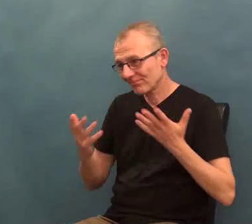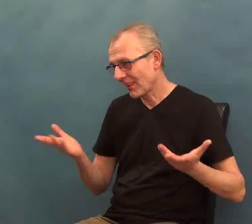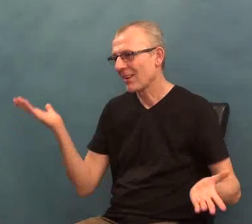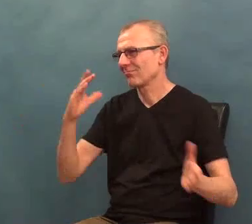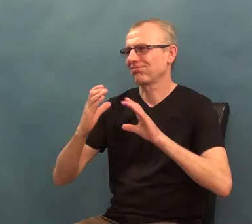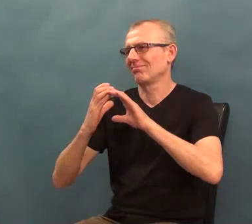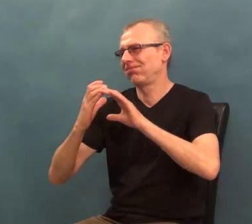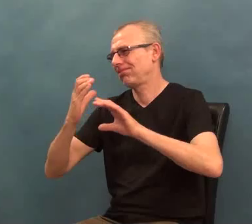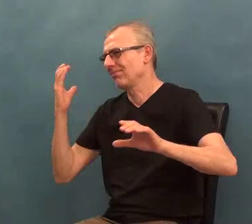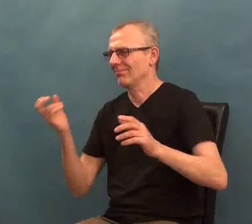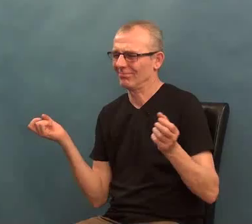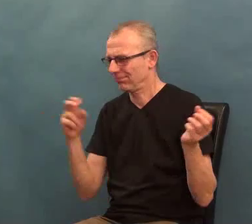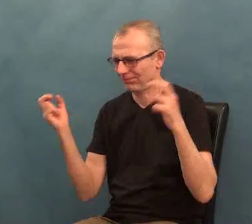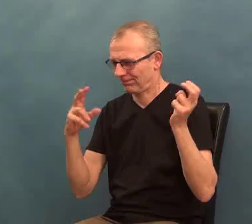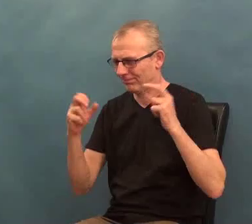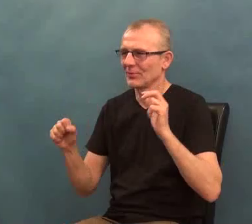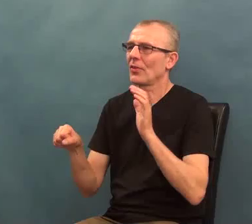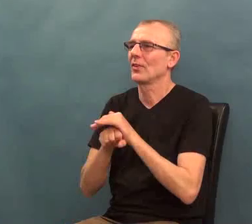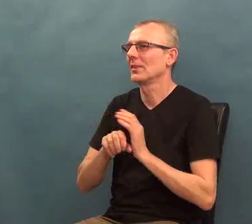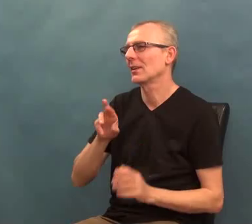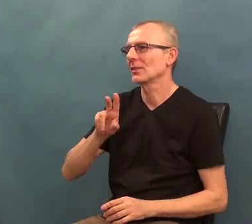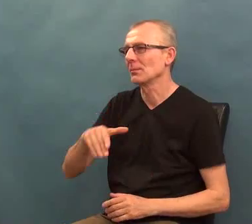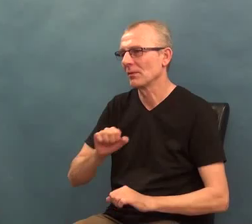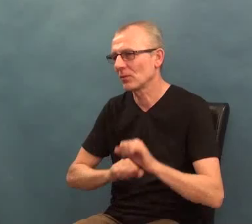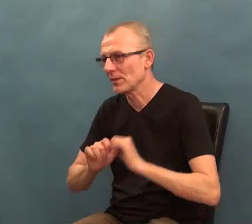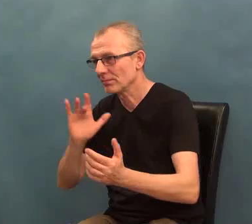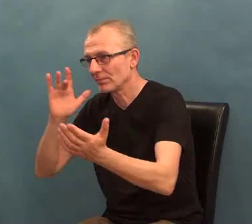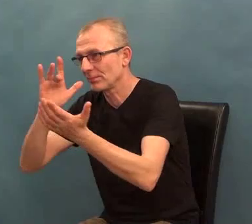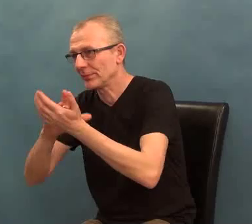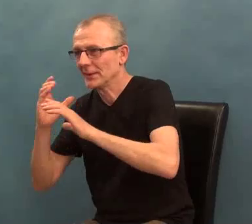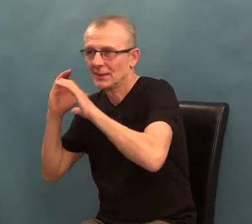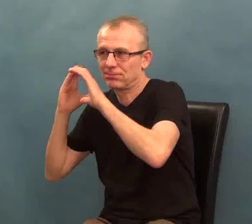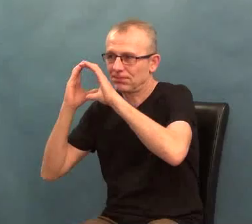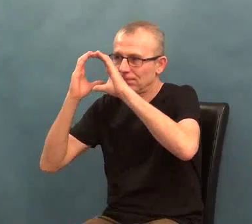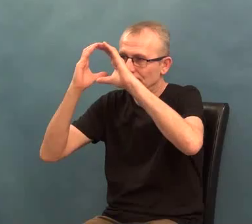Wsiedli szybko do autobusu i pojechali do Rzymu, do Włoch.